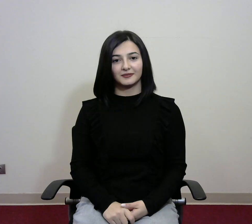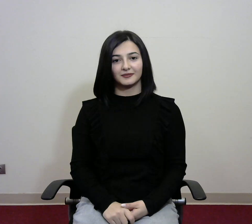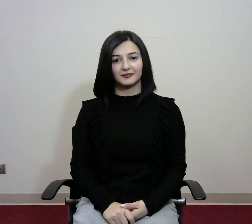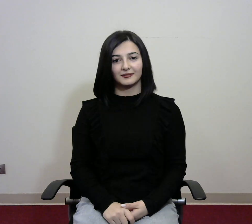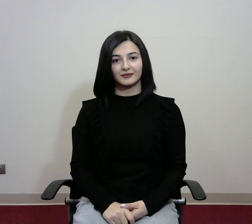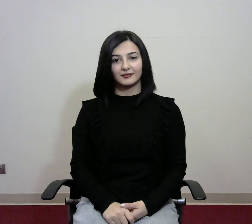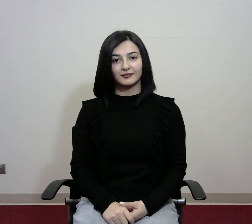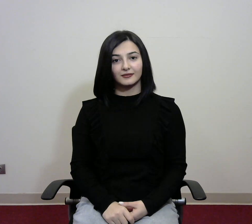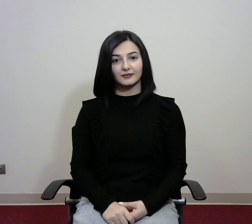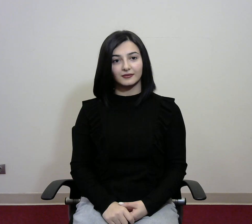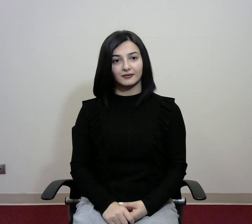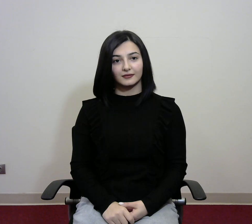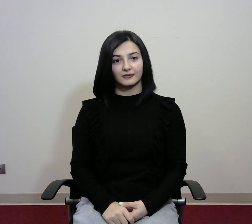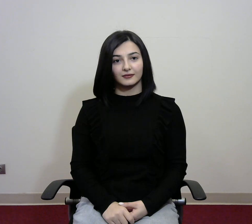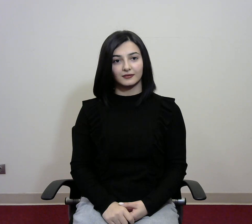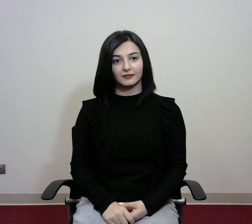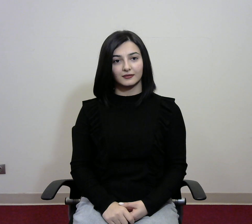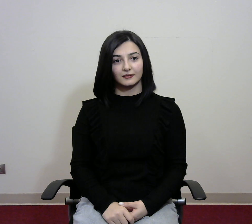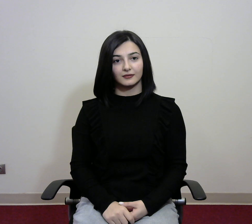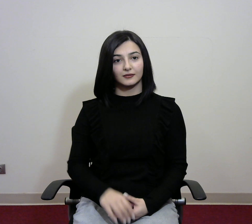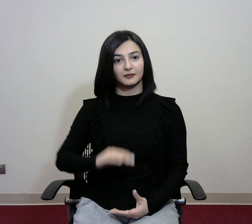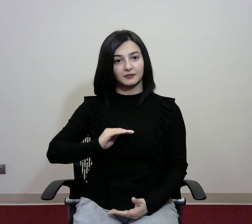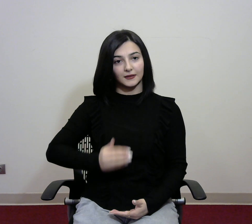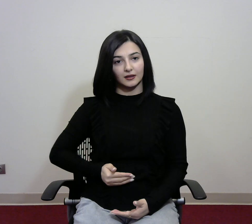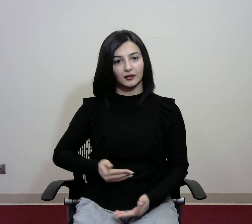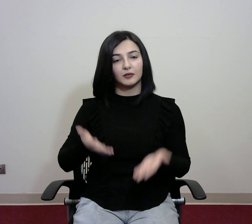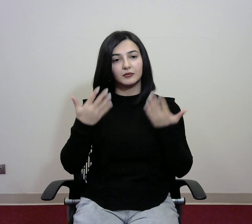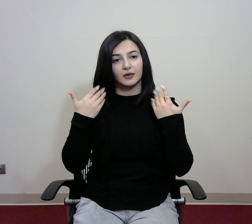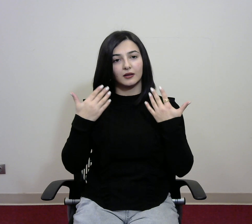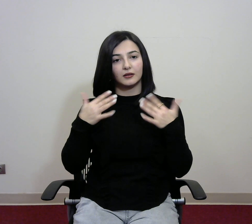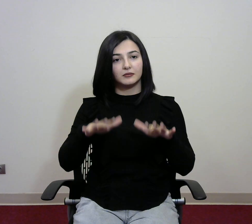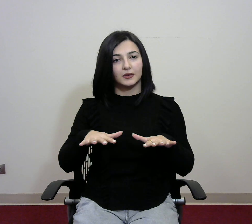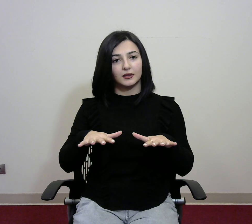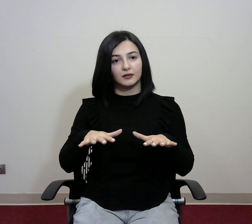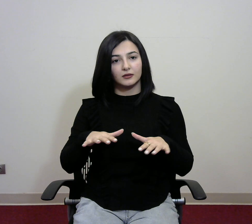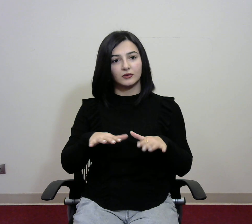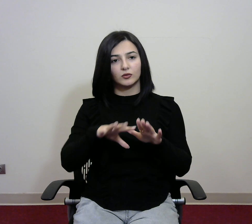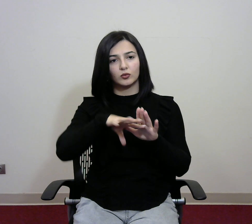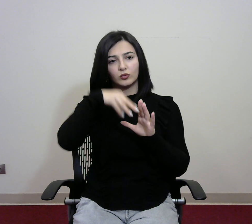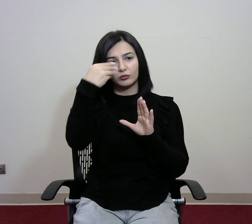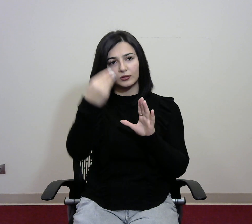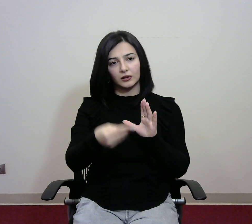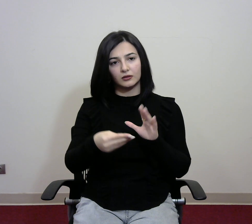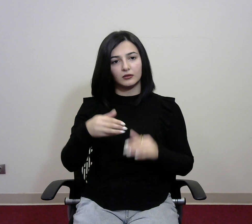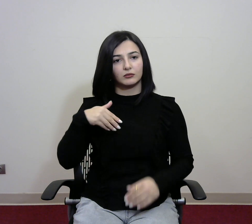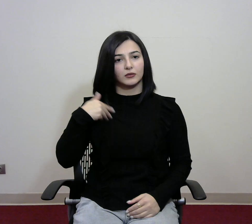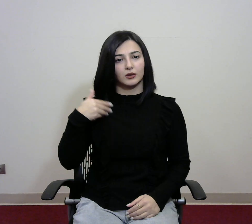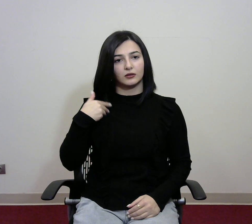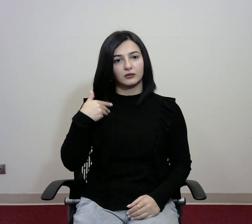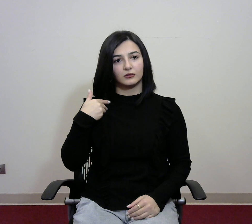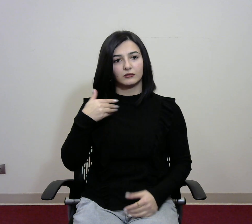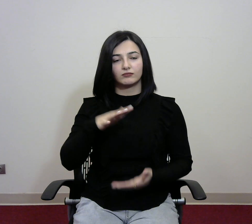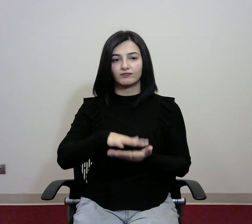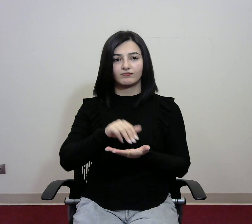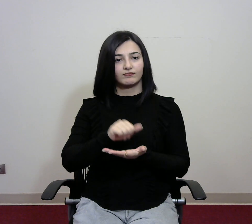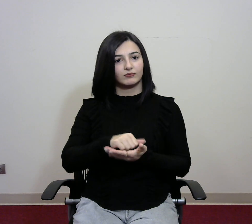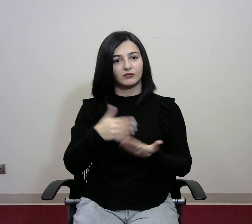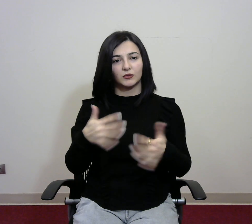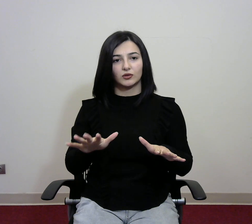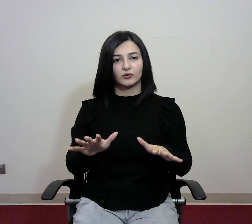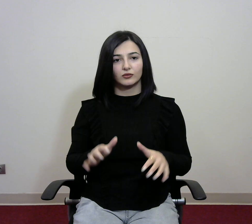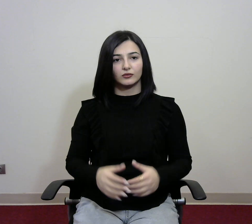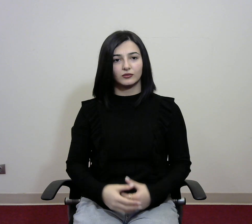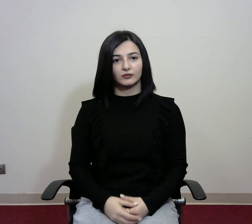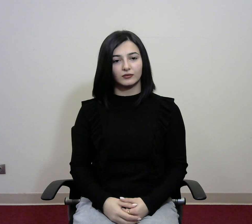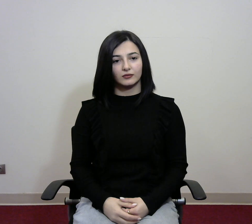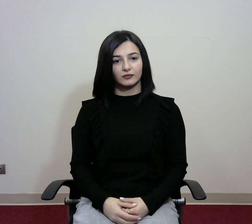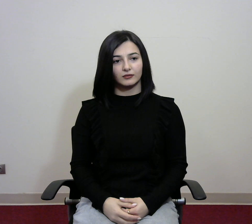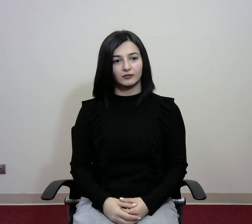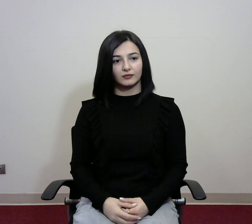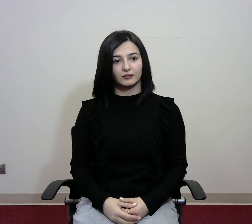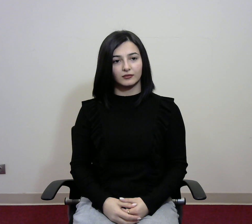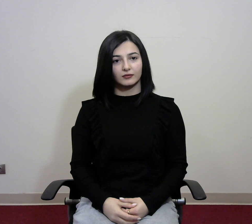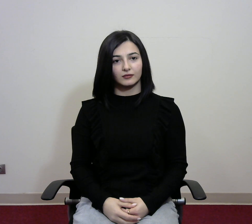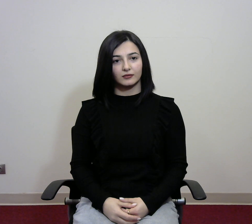Bağda yerə düşən meyvələr xarab olmuşdu